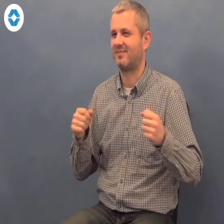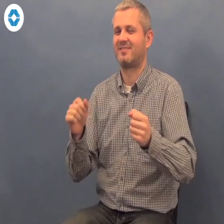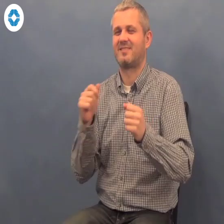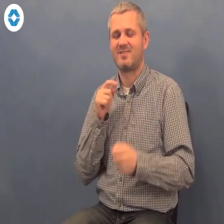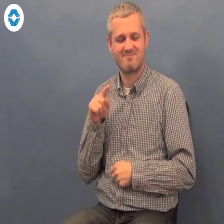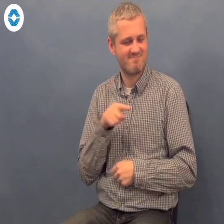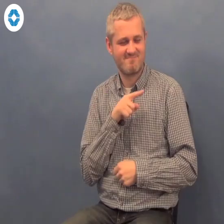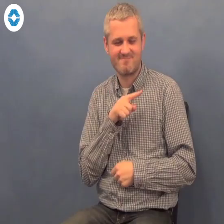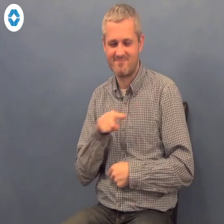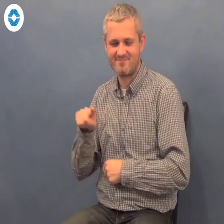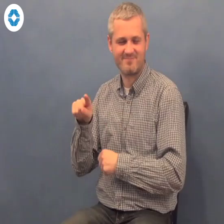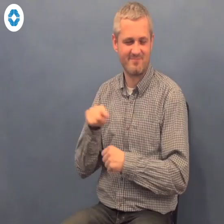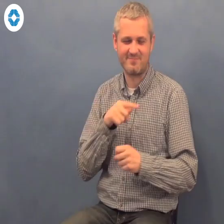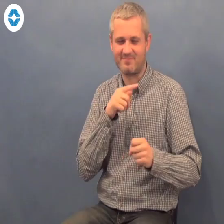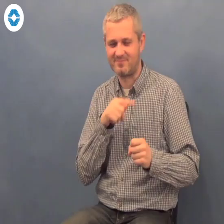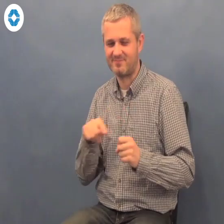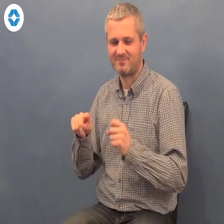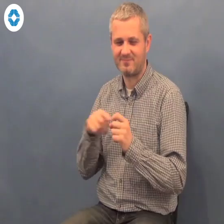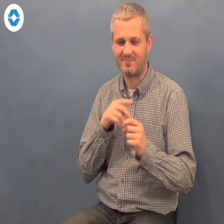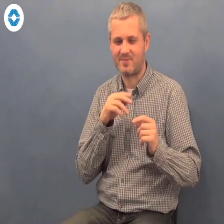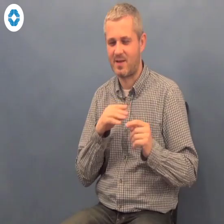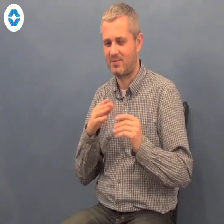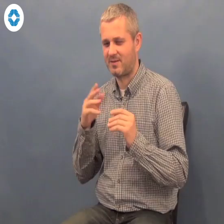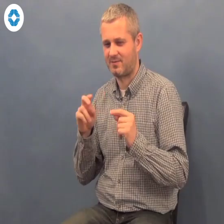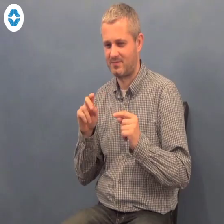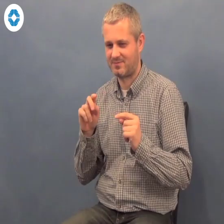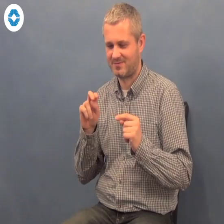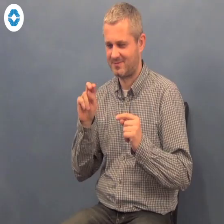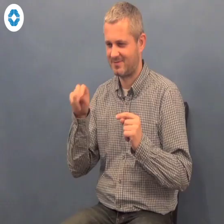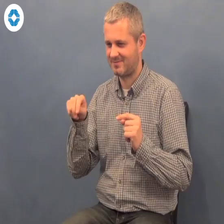Kot patrzy na ptaka, który się huśta.